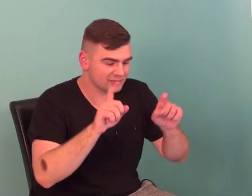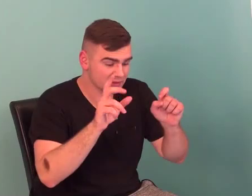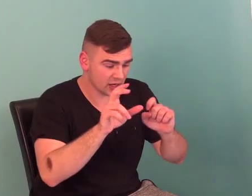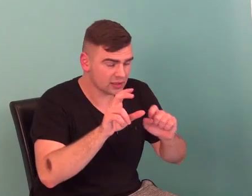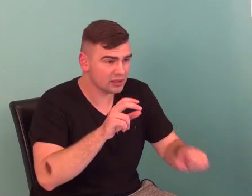Czwartek.